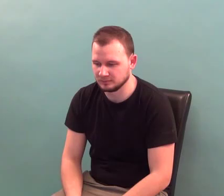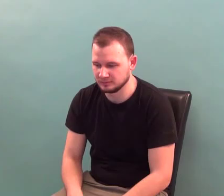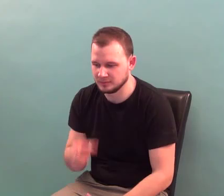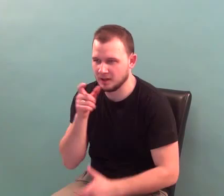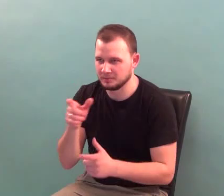Krzyczeć.